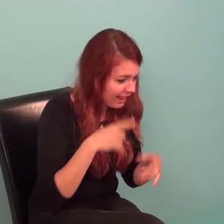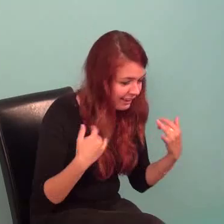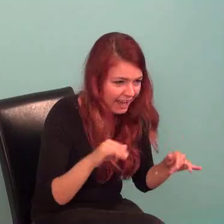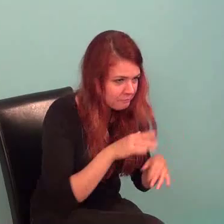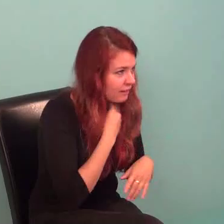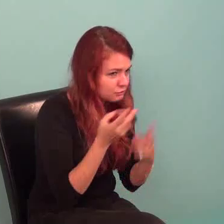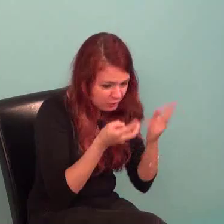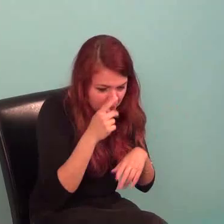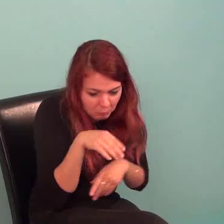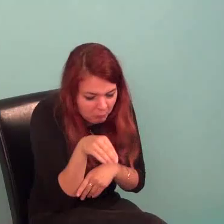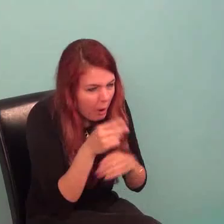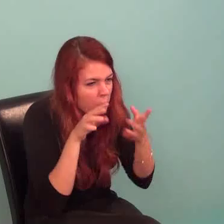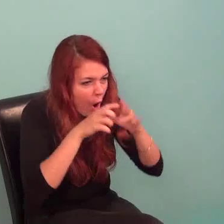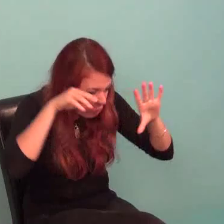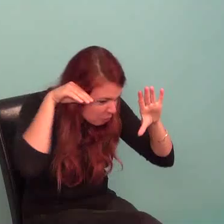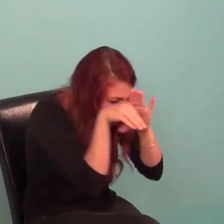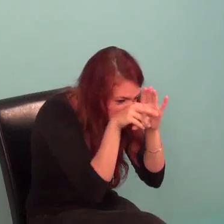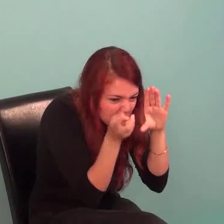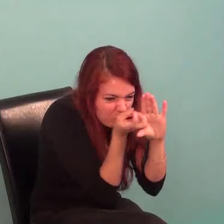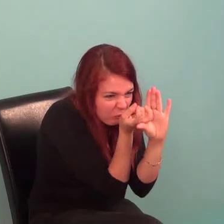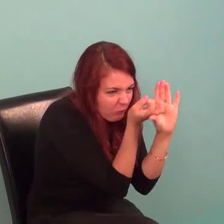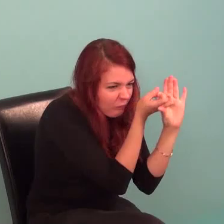Pies szuka, wącha wewnątrz słoika.